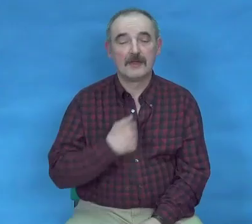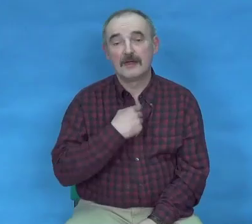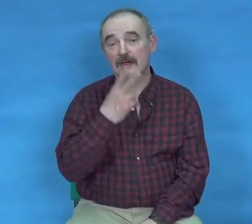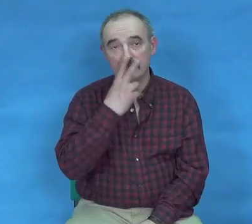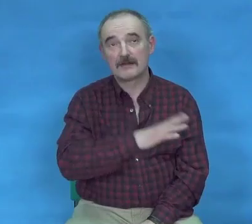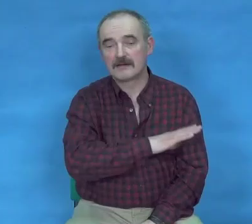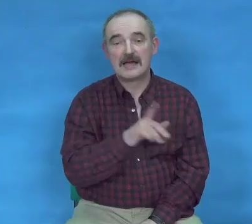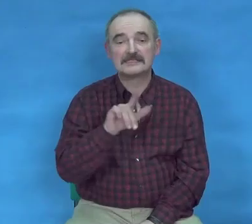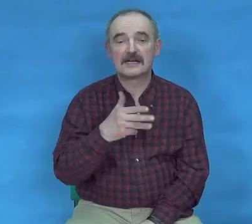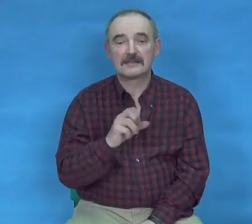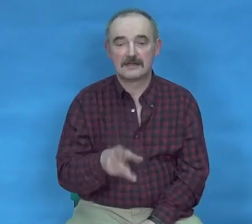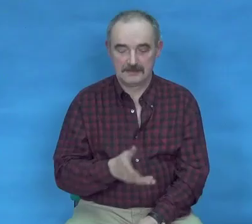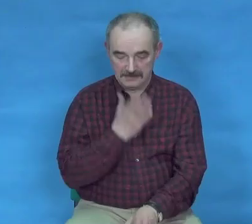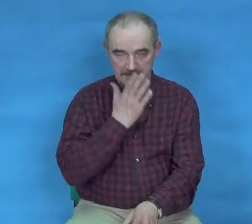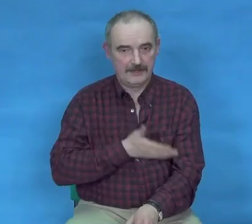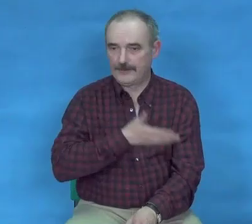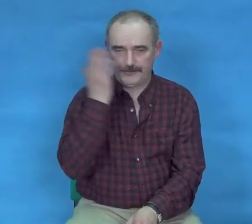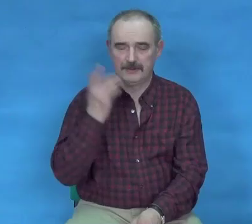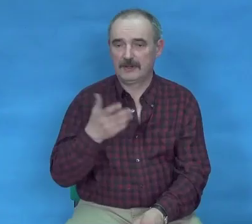Ja nie widziałem nigdzie takiego znaku.